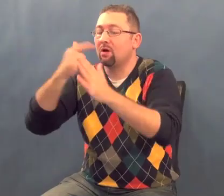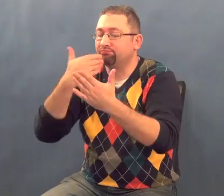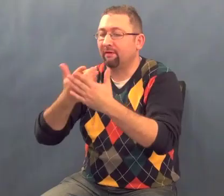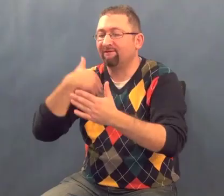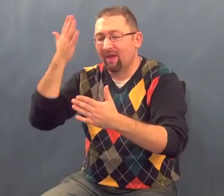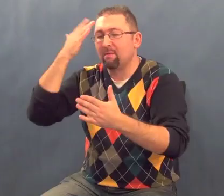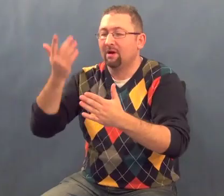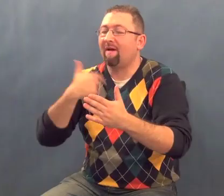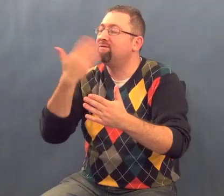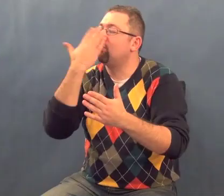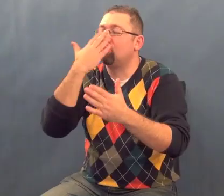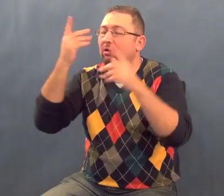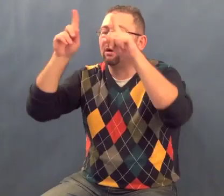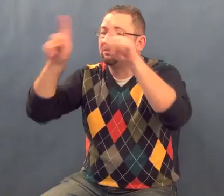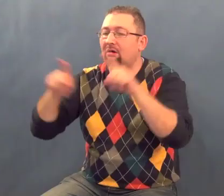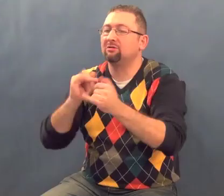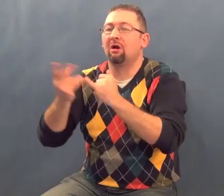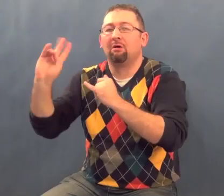Bo, szczerze mówiąc, to wiem jak wygląda ten znak.